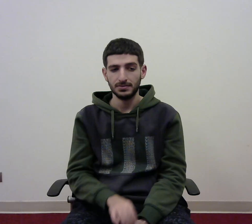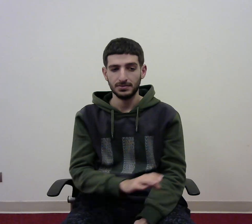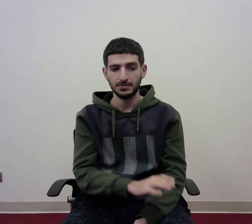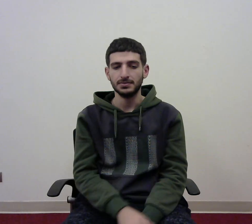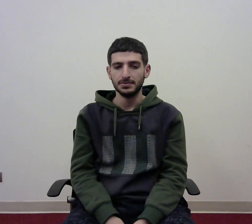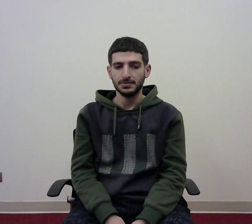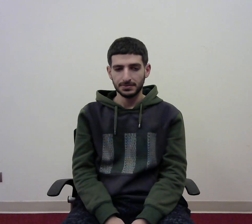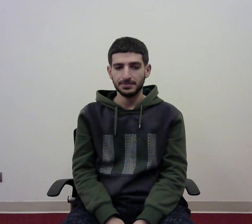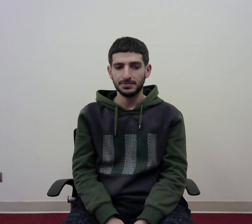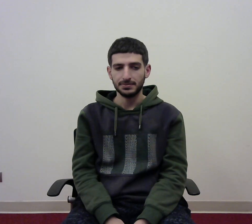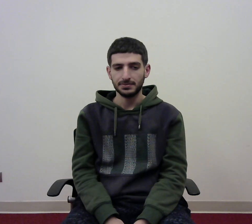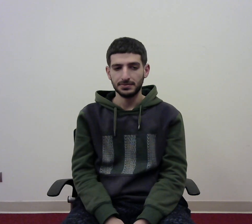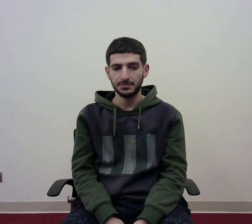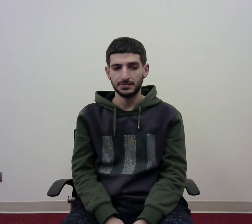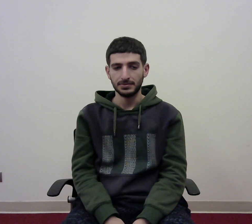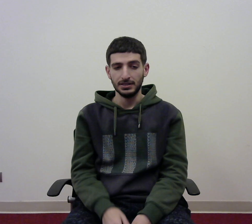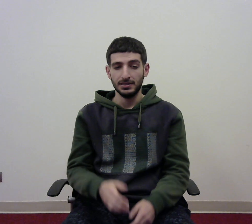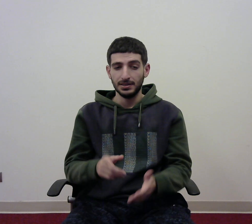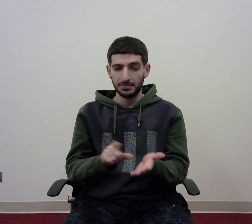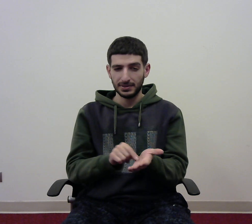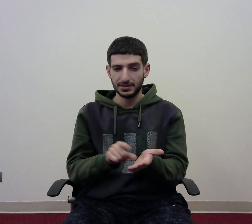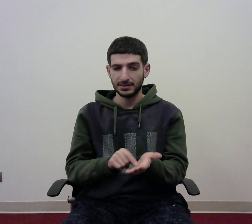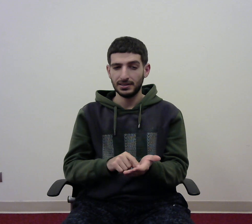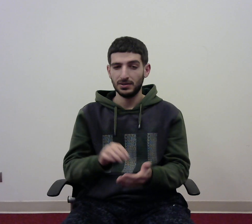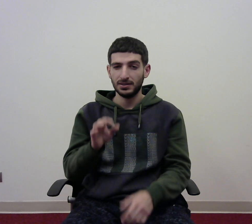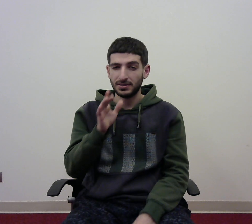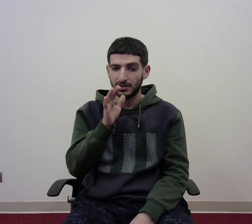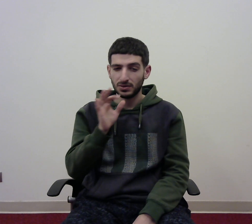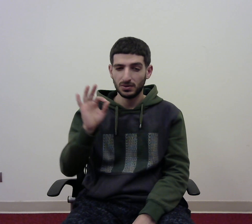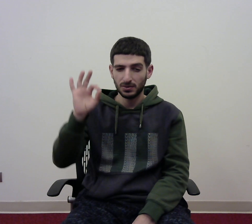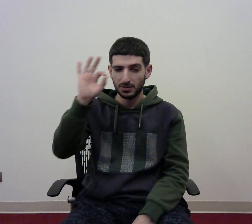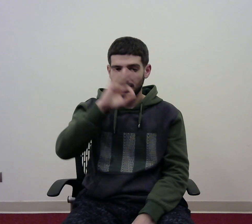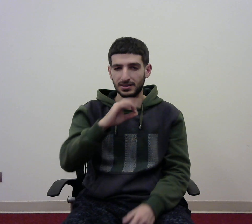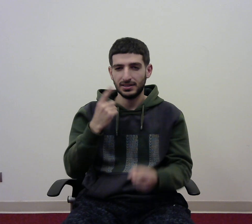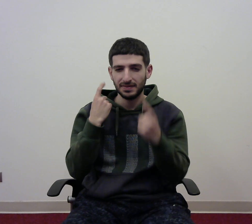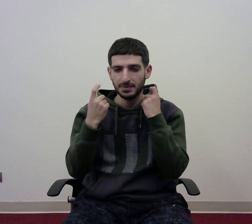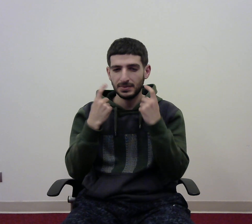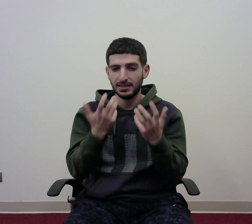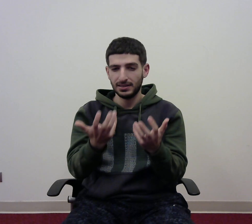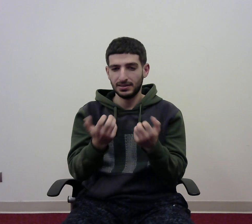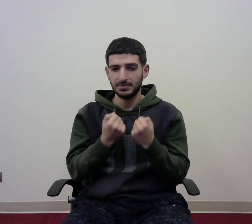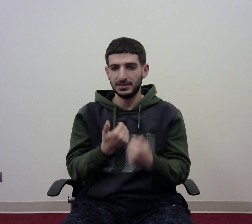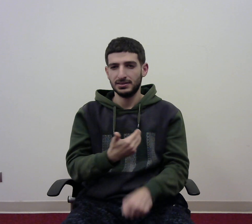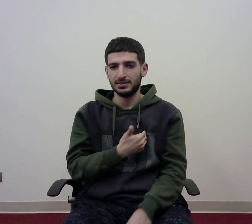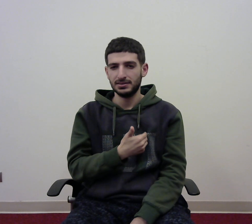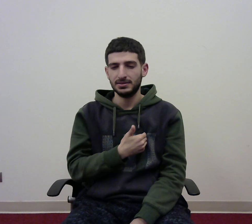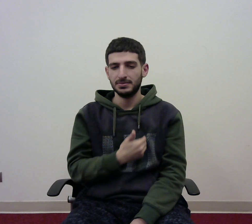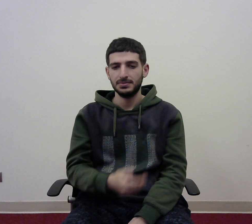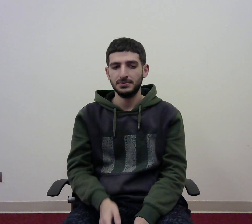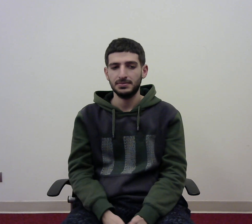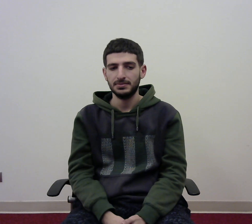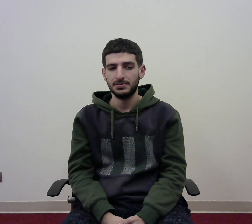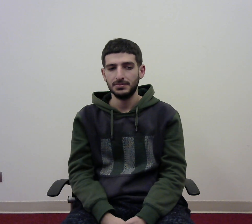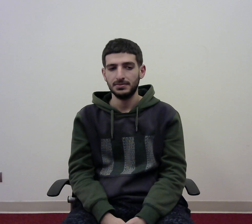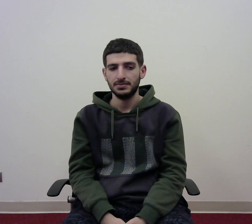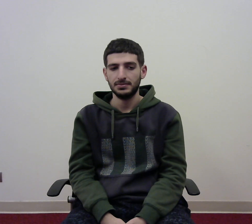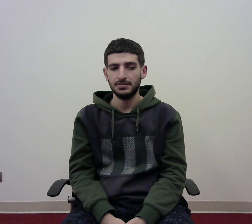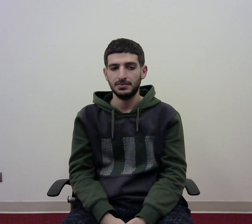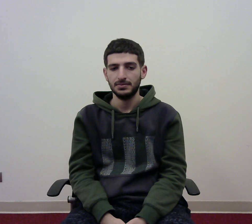Pensiya yaşı haqqında məlumat almaq istəyirəm